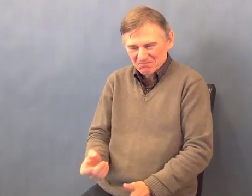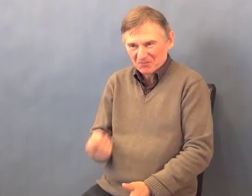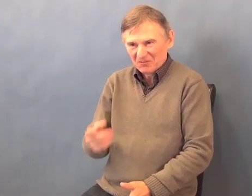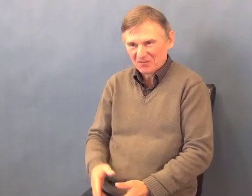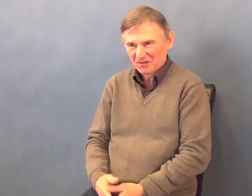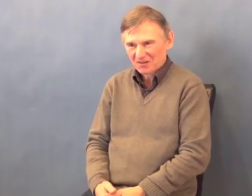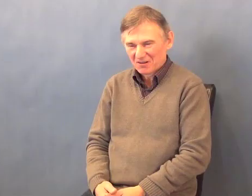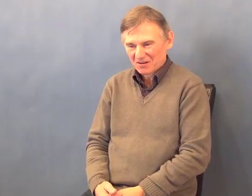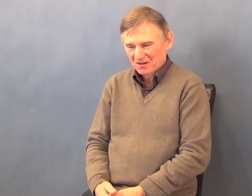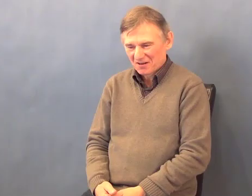Hm, nie wiem, to jest dziwne.